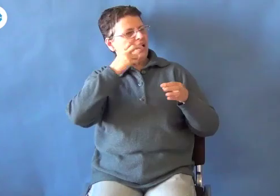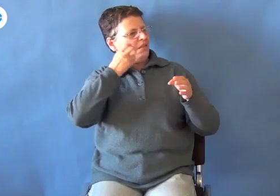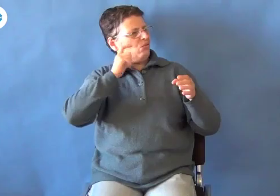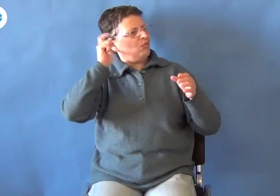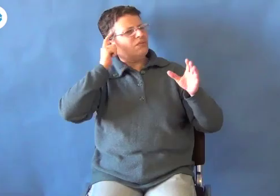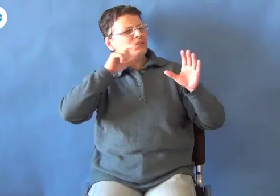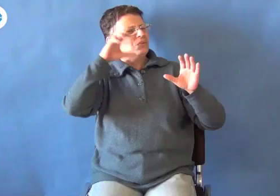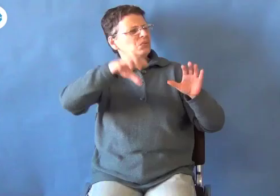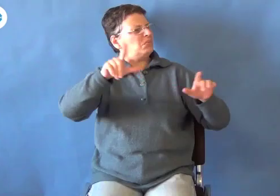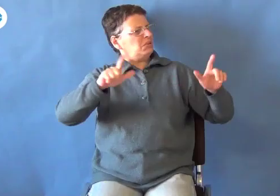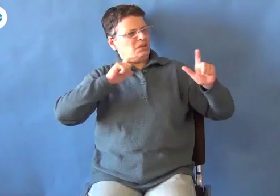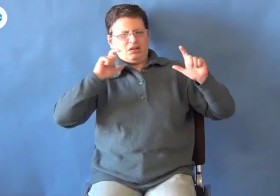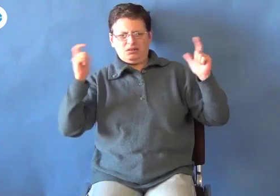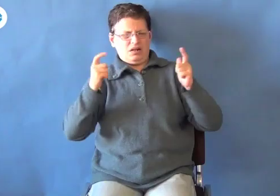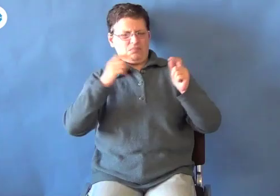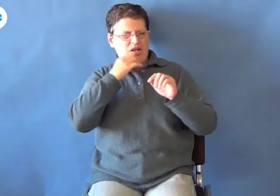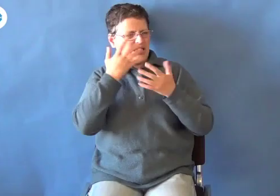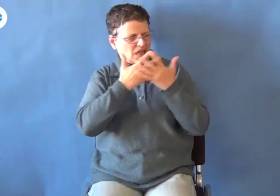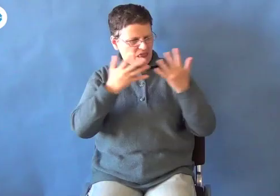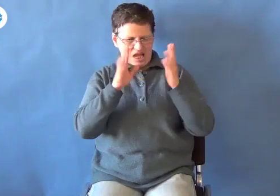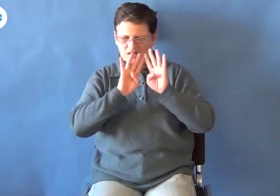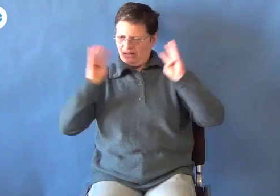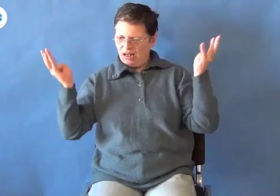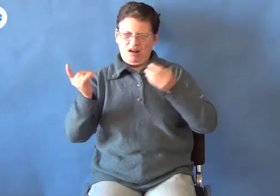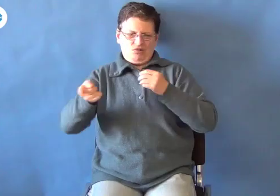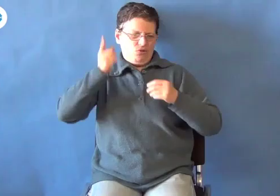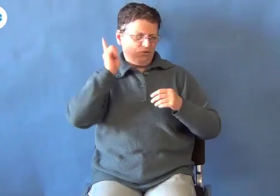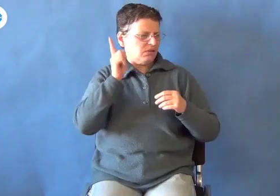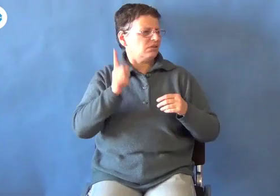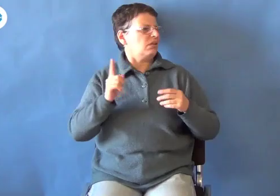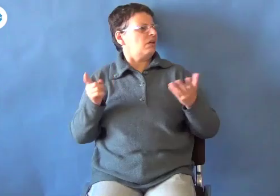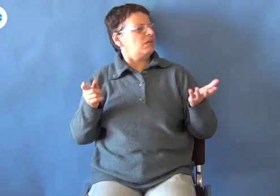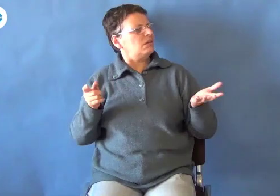Wokół urządzeń elektrycznych powinno być ogrodzenie i ostrzeżenia.